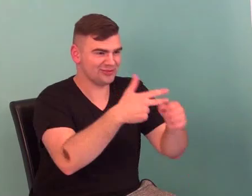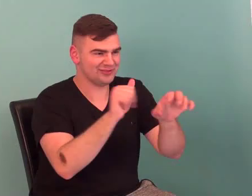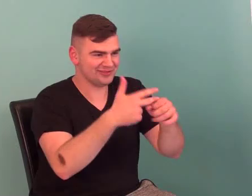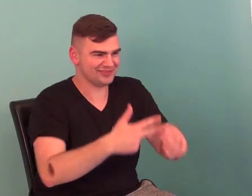Szósta trzydzieści.